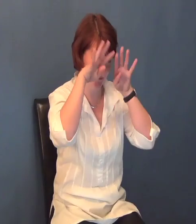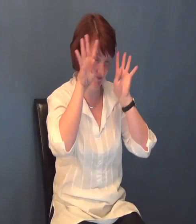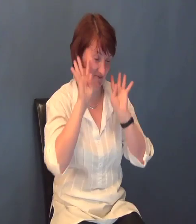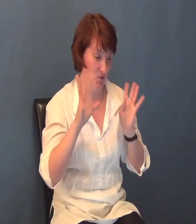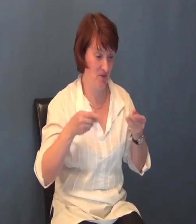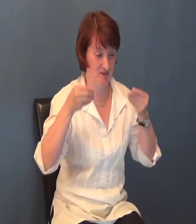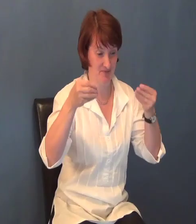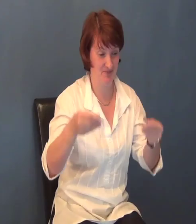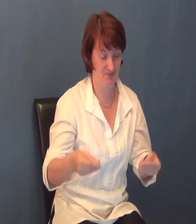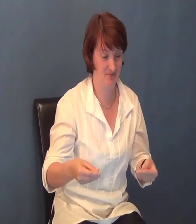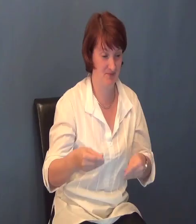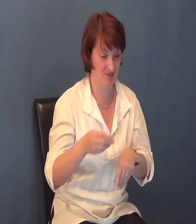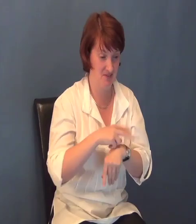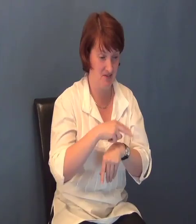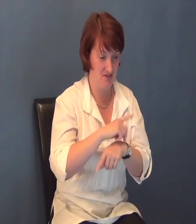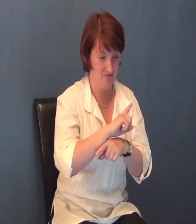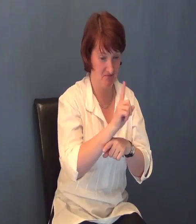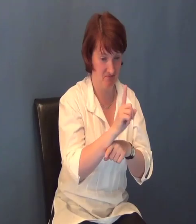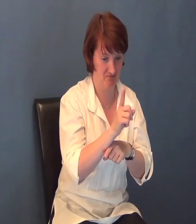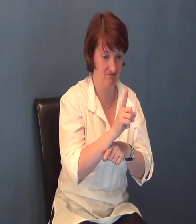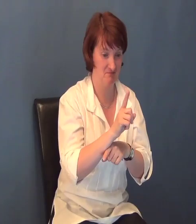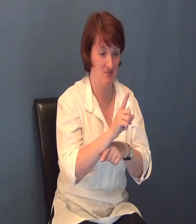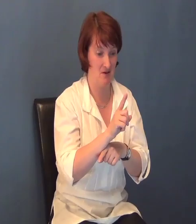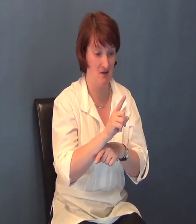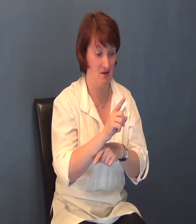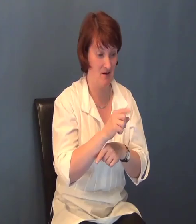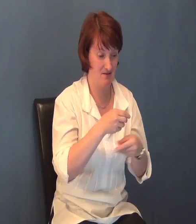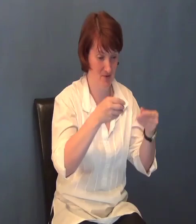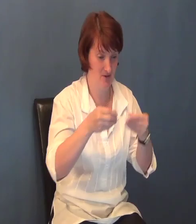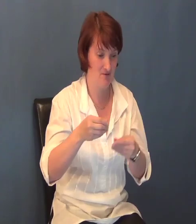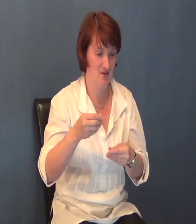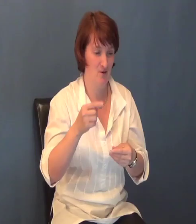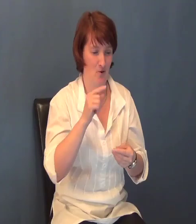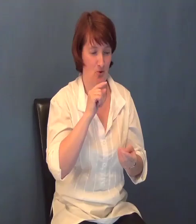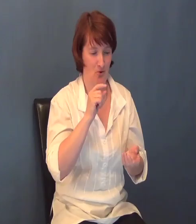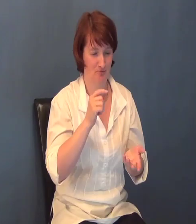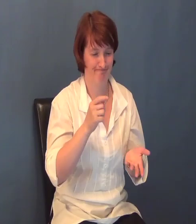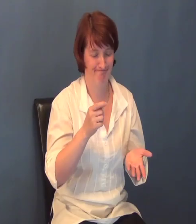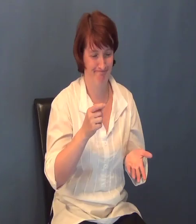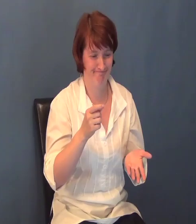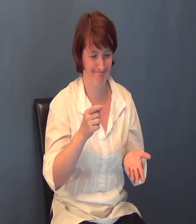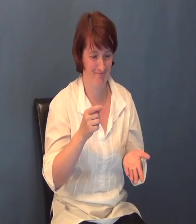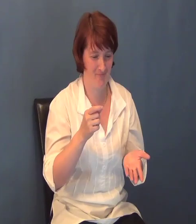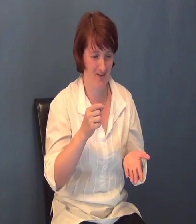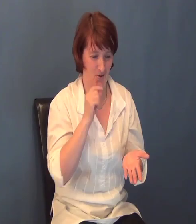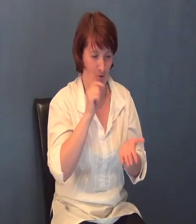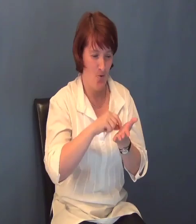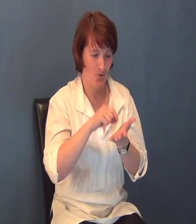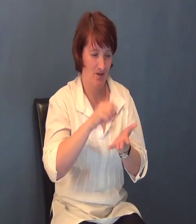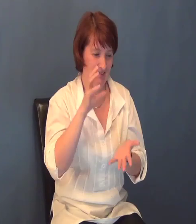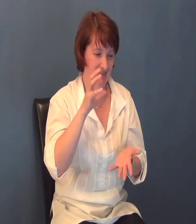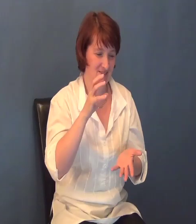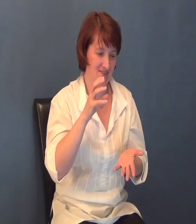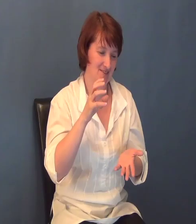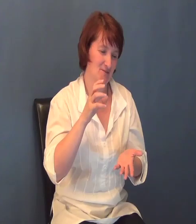Dziewczyna w czepku z falbankami wokół głowy, stawia coś na stole. A z zegara z wskazówkami wynurza się... kur... hm... kura...